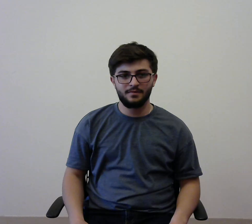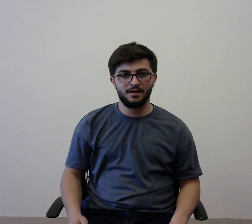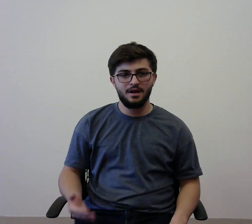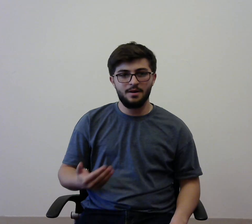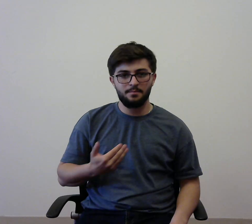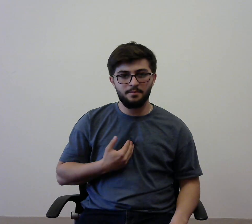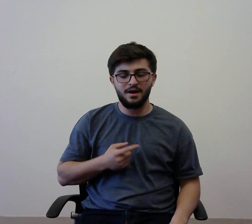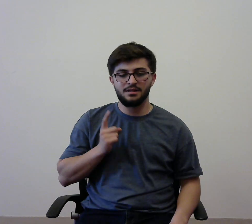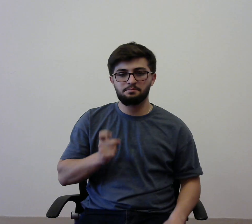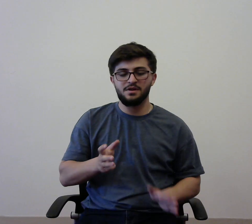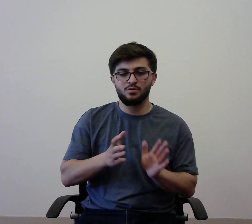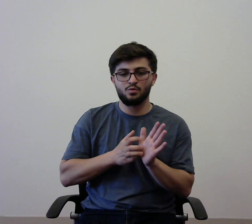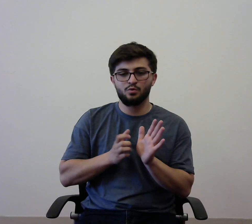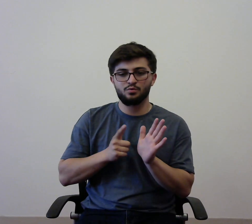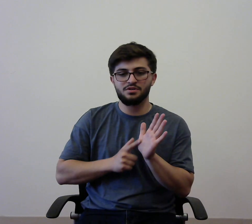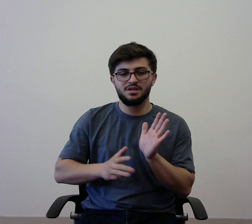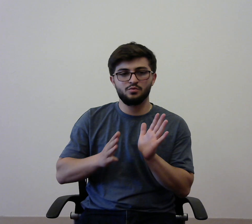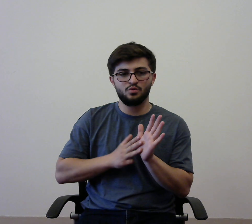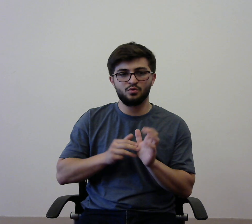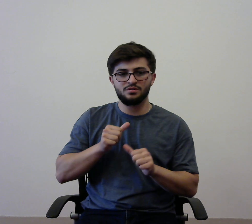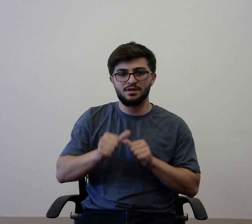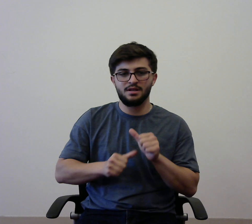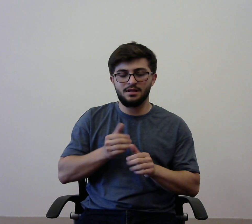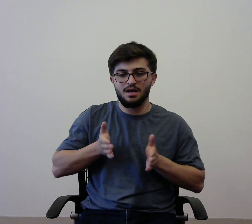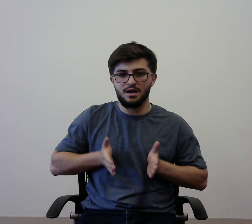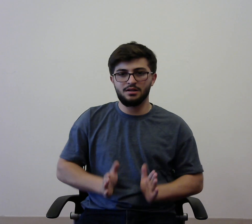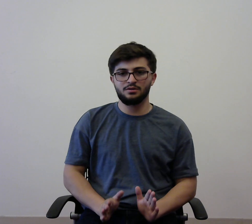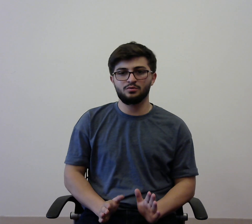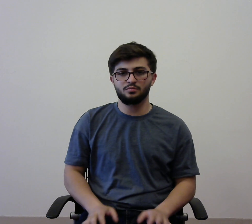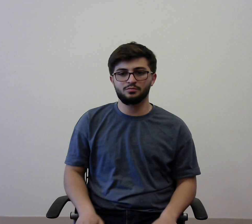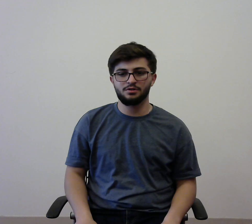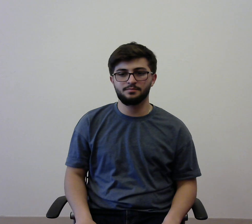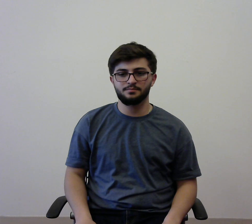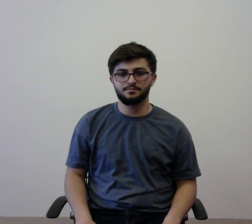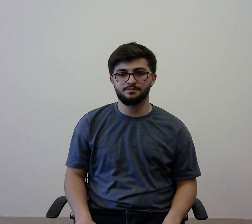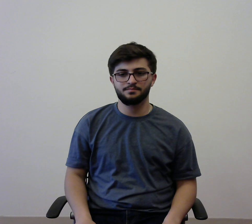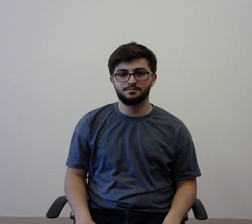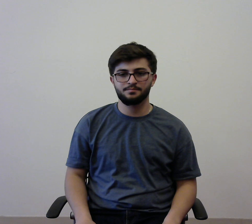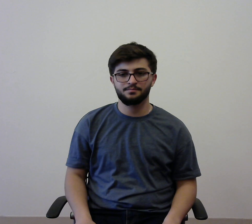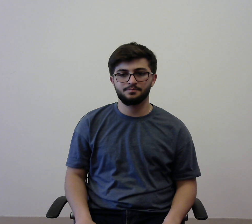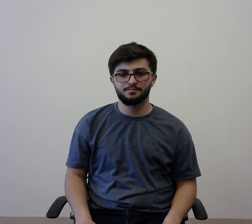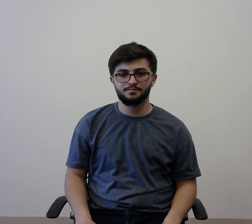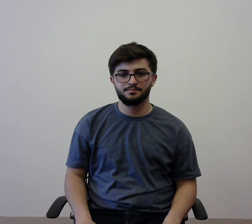Mən 1979-cu ildə anadan olmuşam